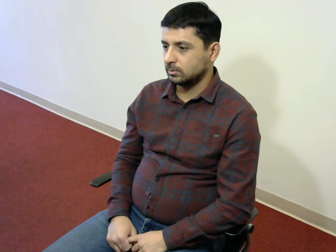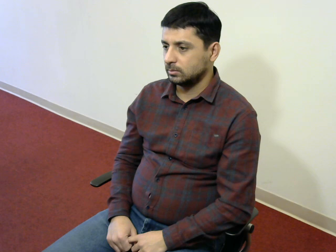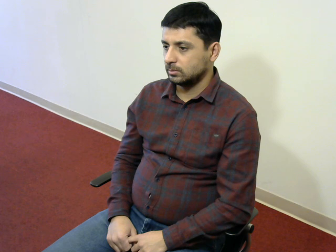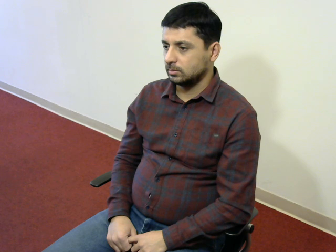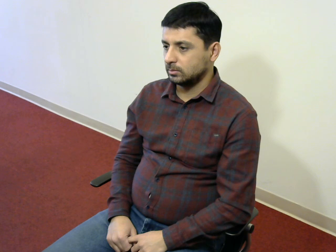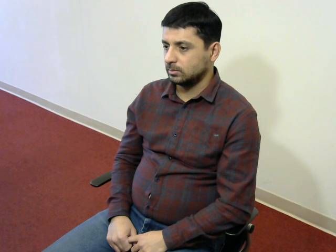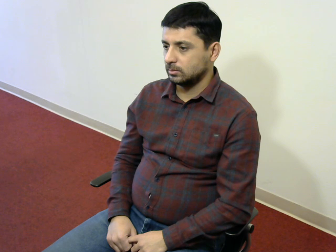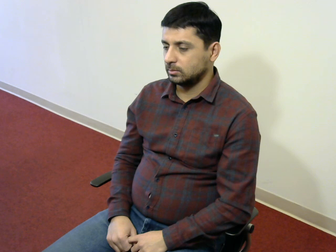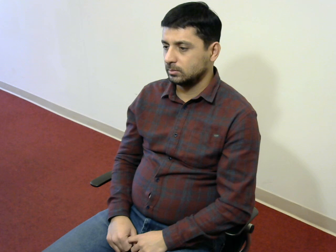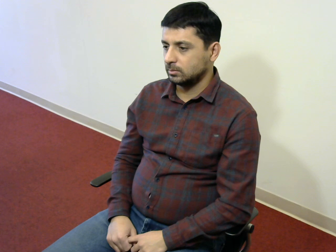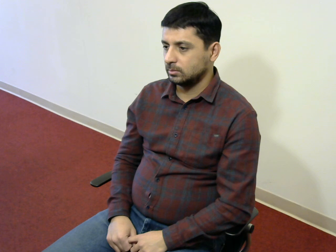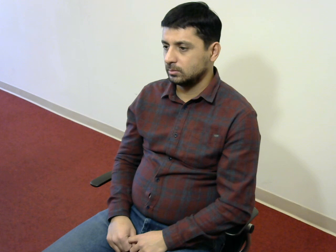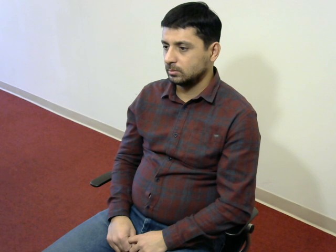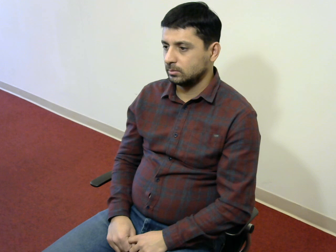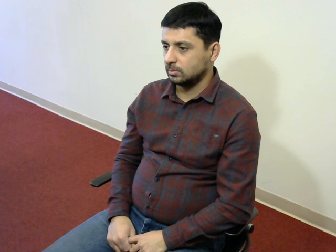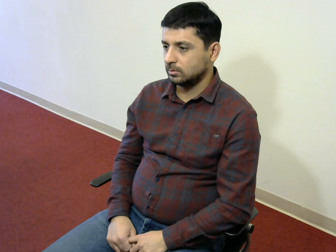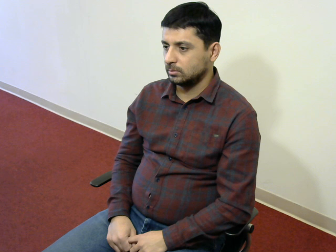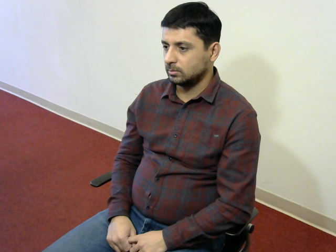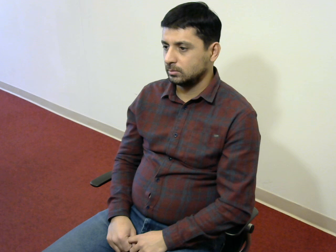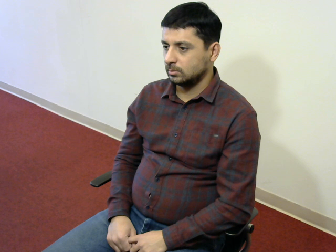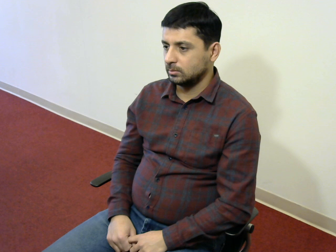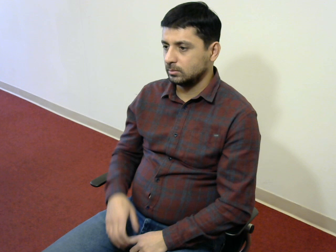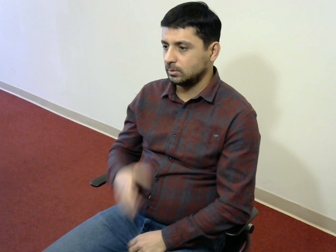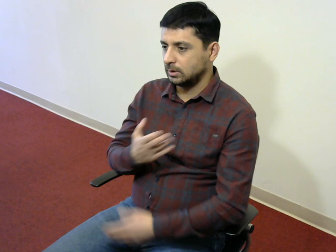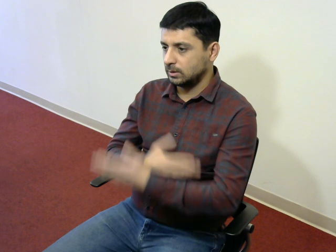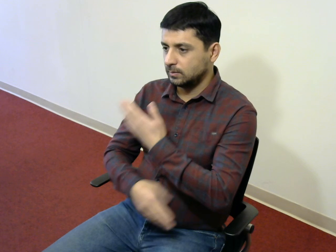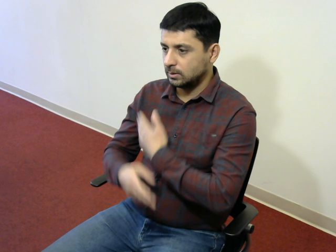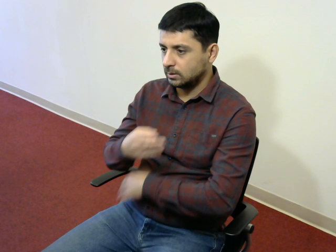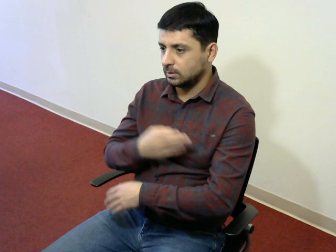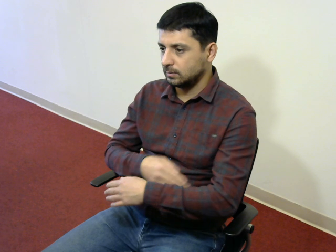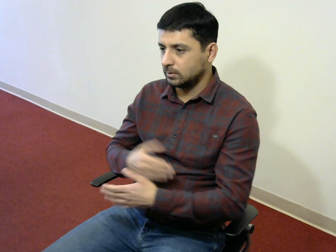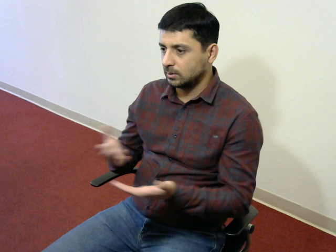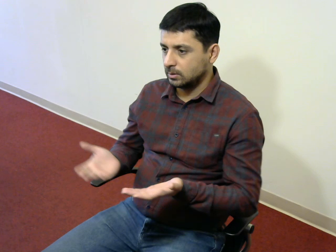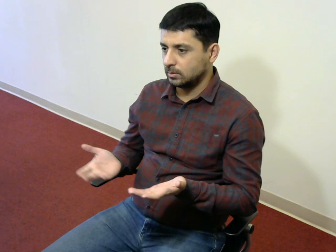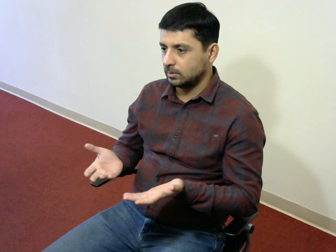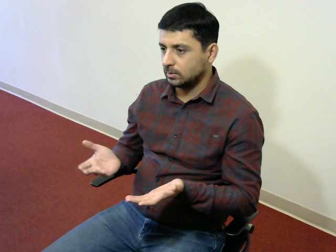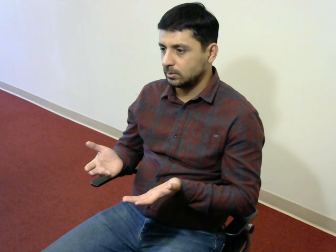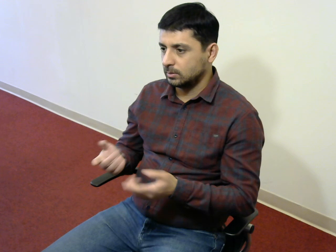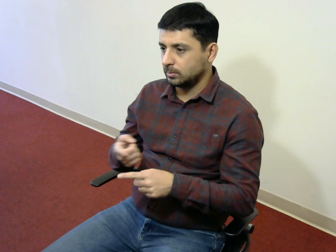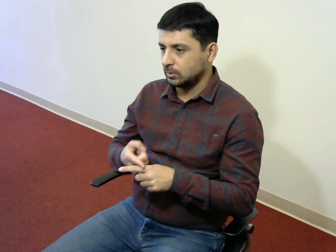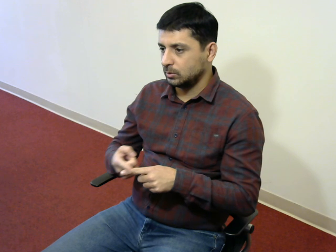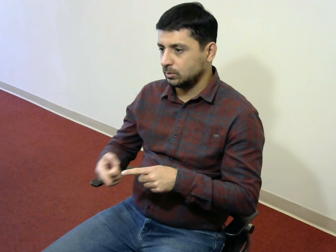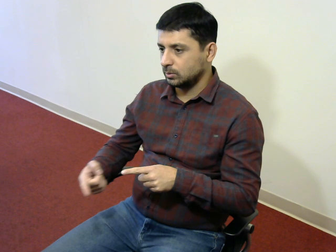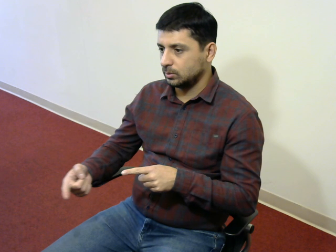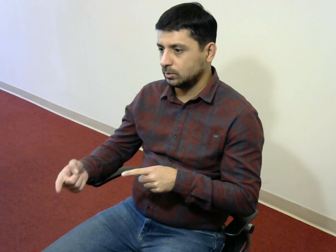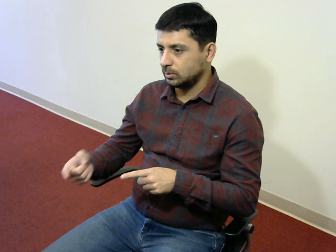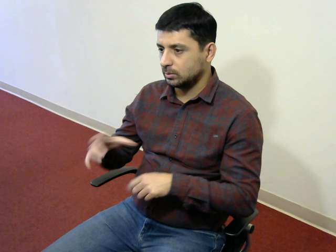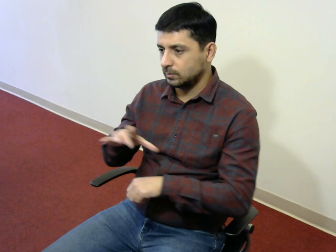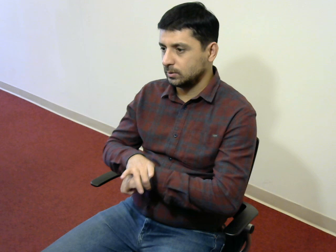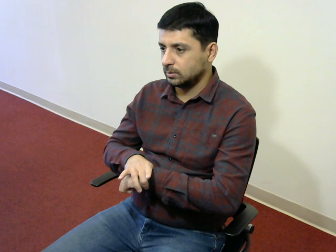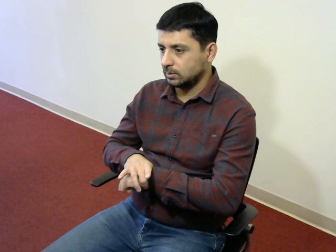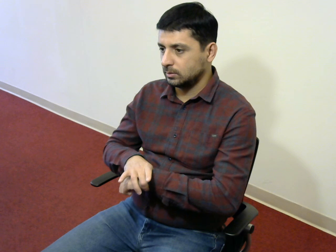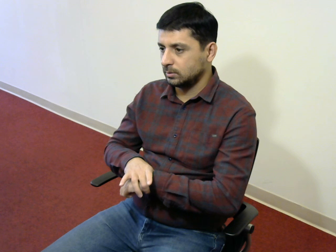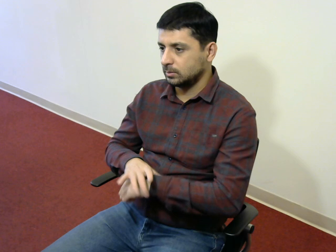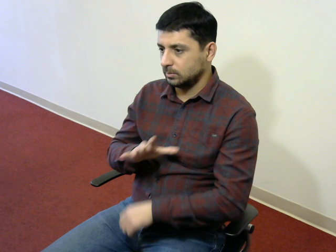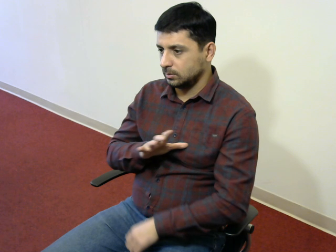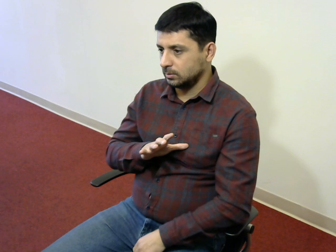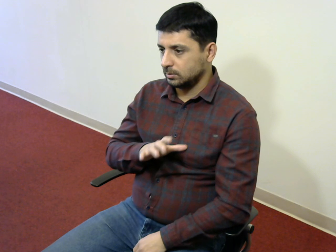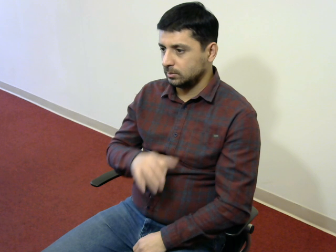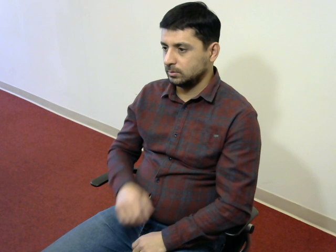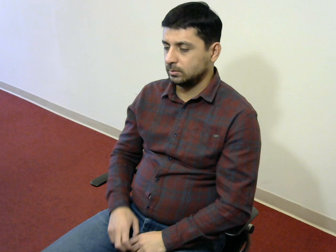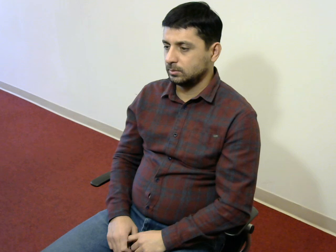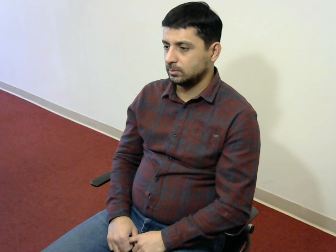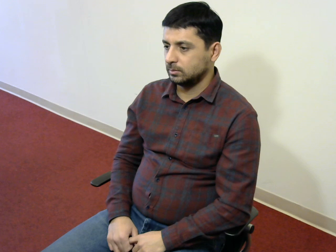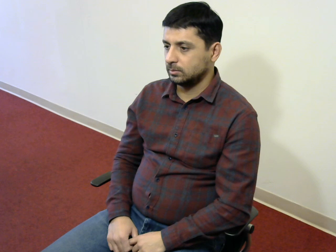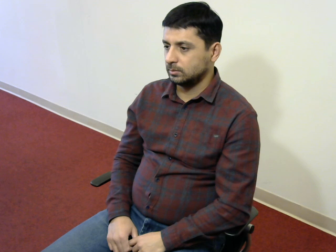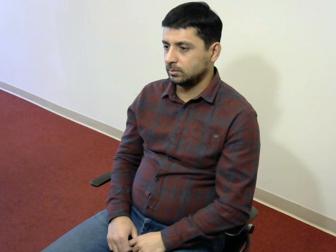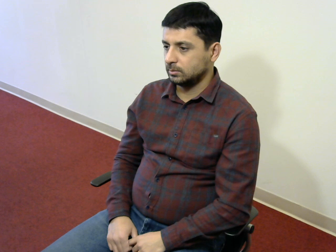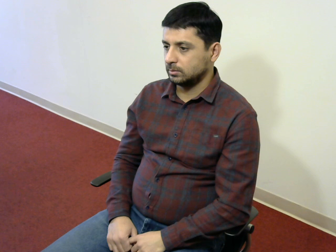Əlillik hansı müddətə müəyyən olunur?